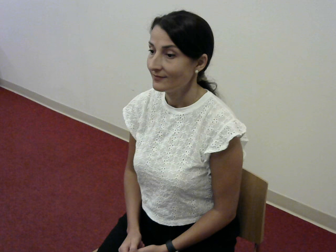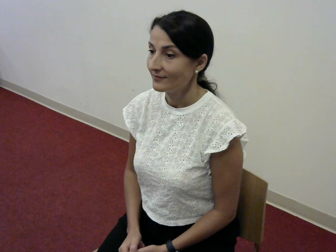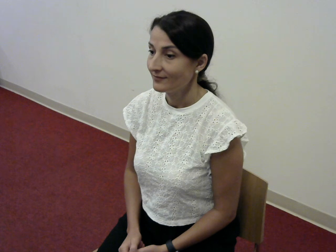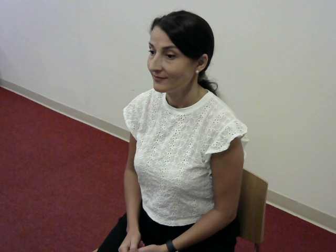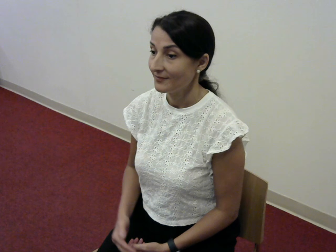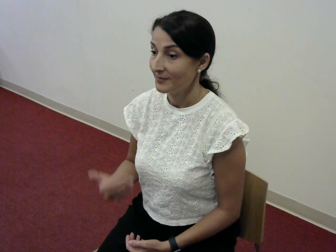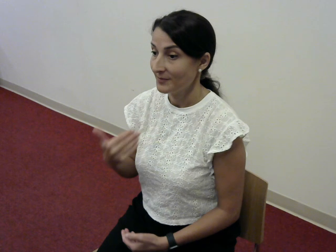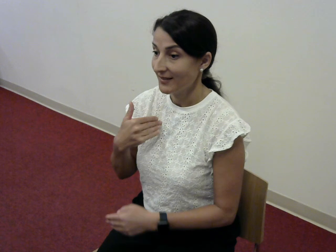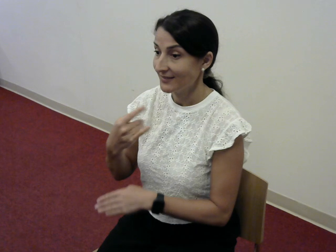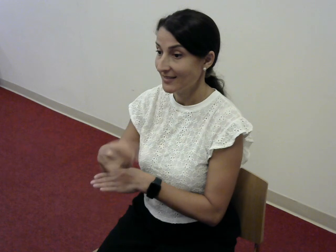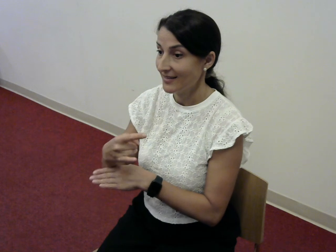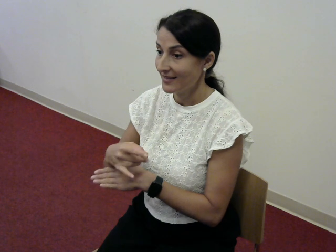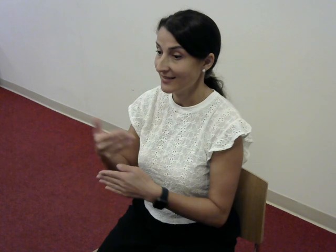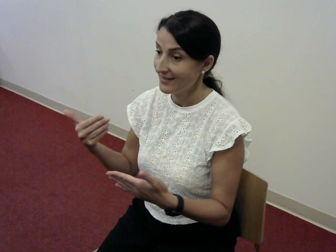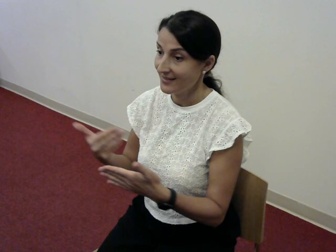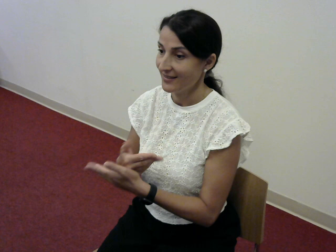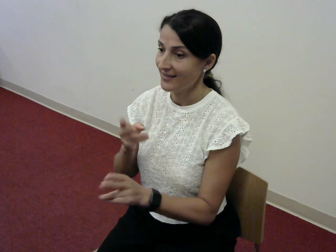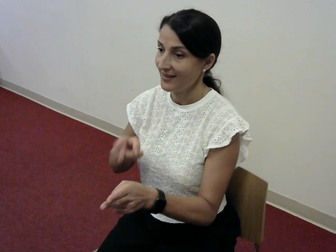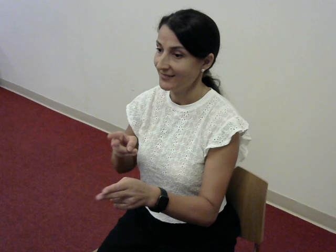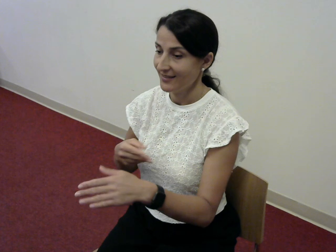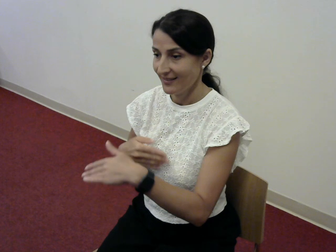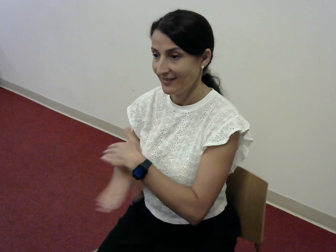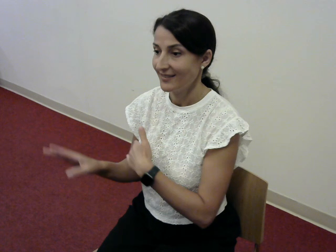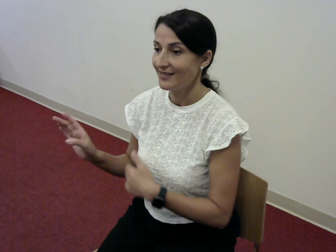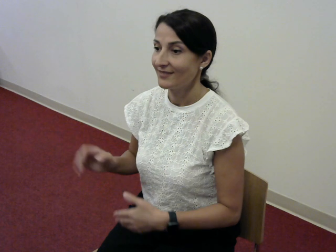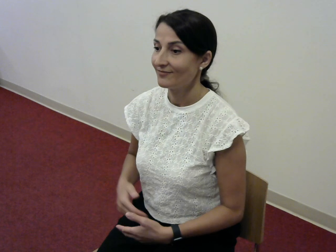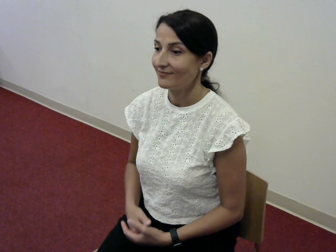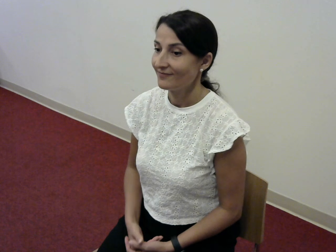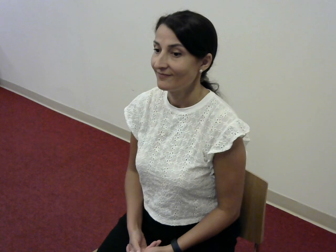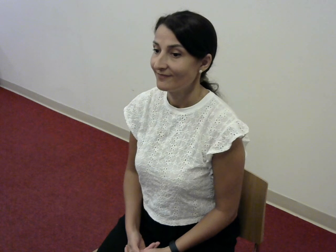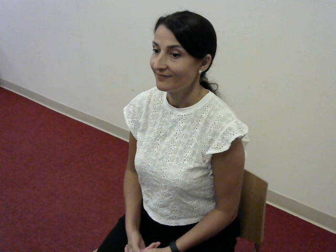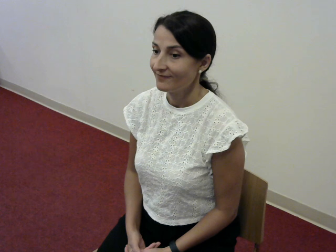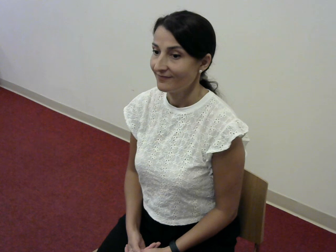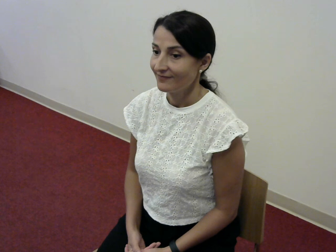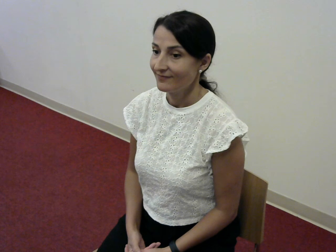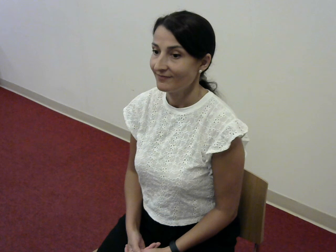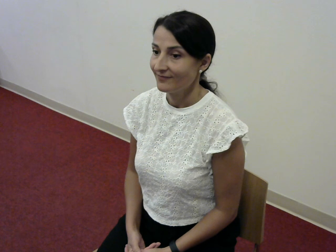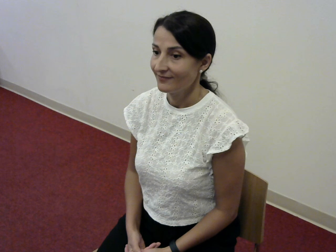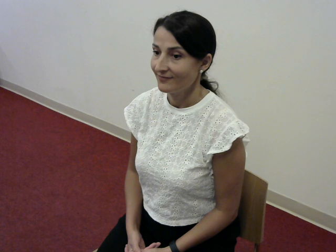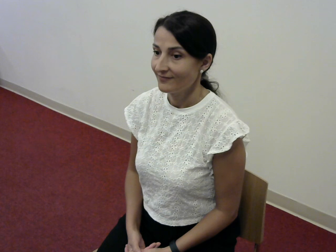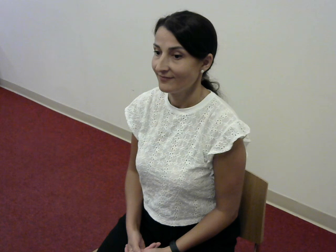Mən Gəncəyə yeni qatarla gedirəm